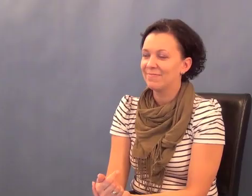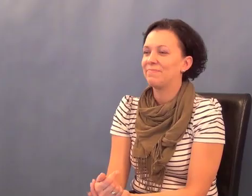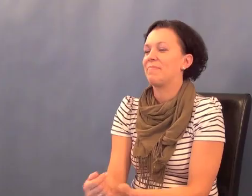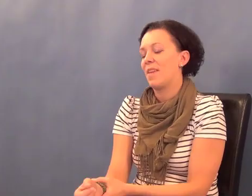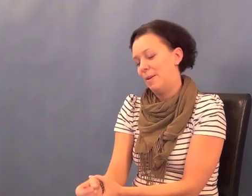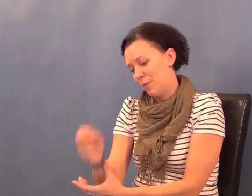Ok.